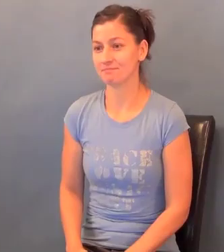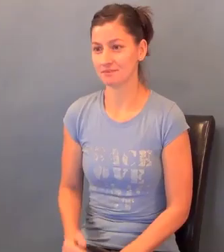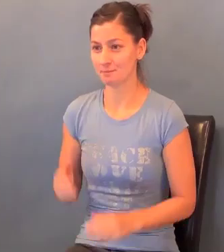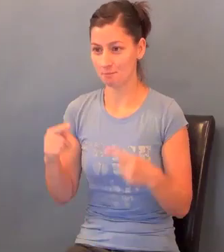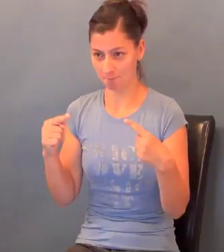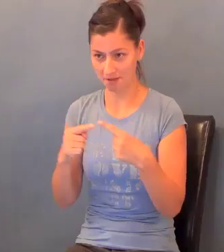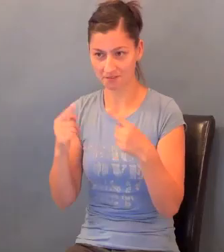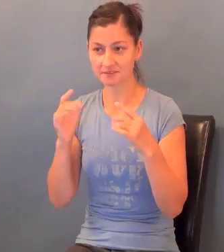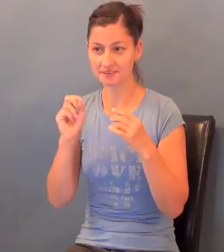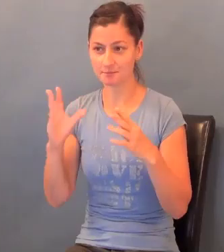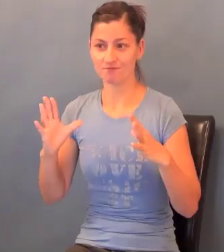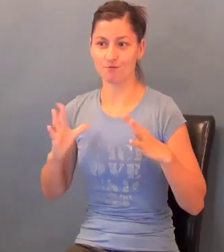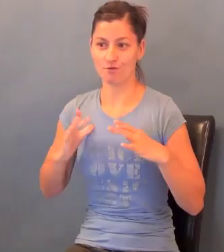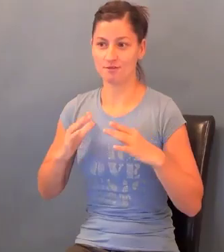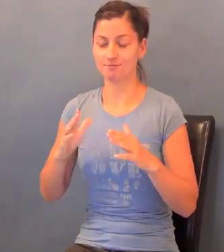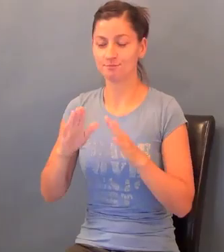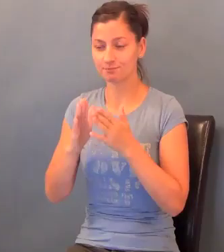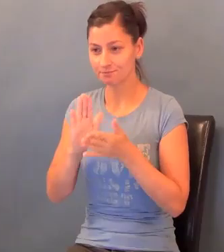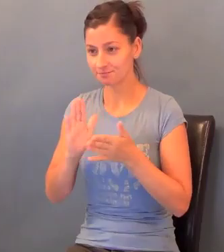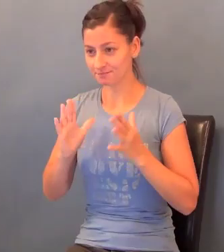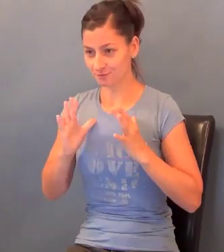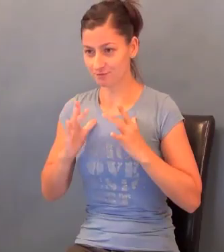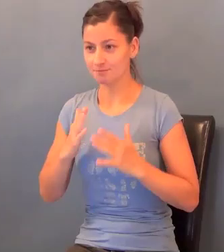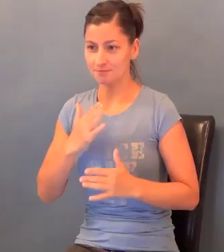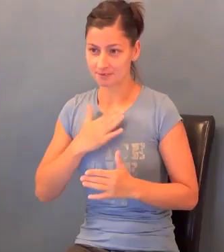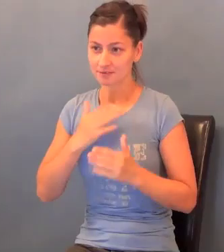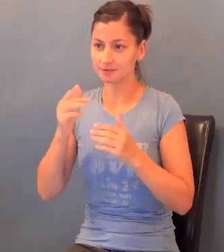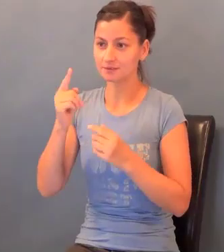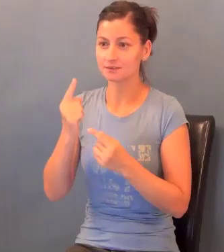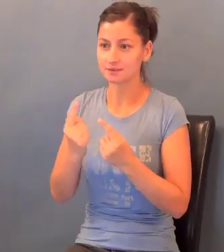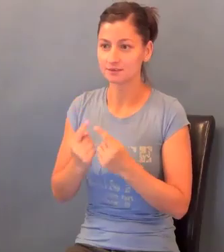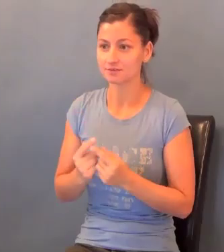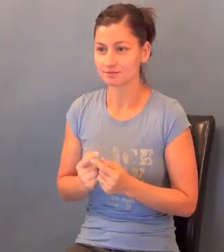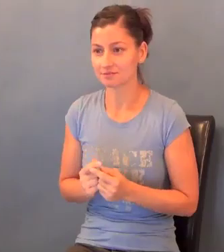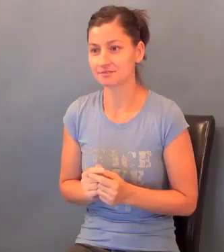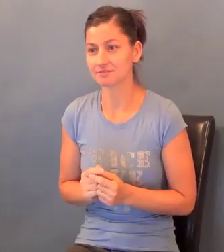Pasuje, tak, mam wolne.